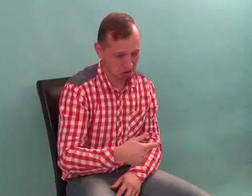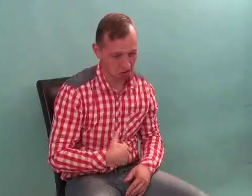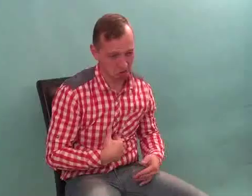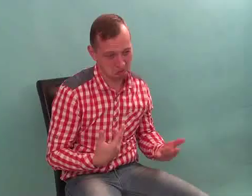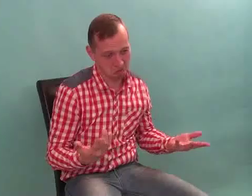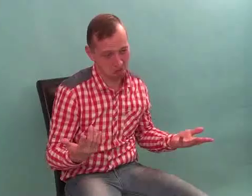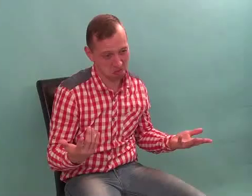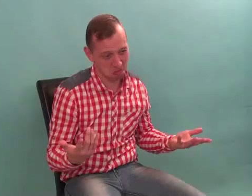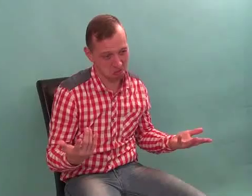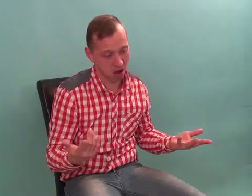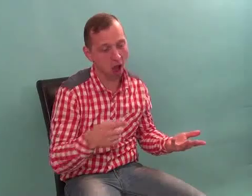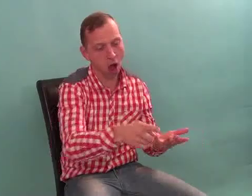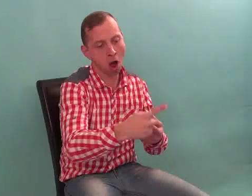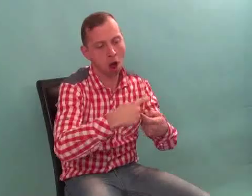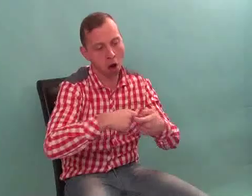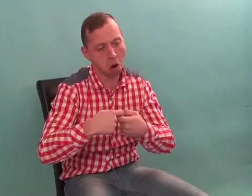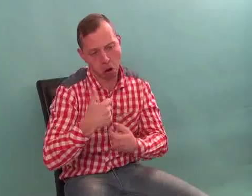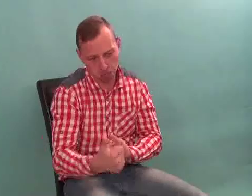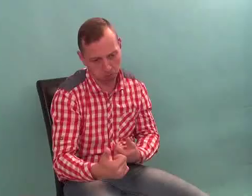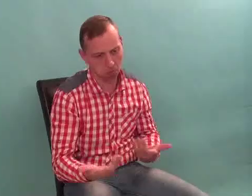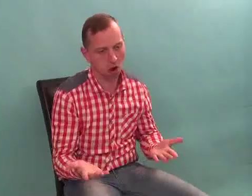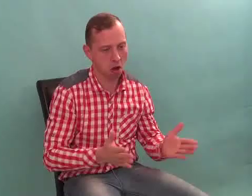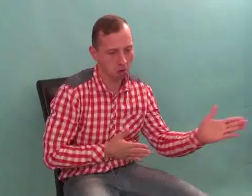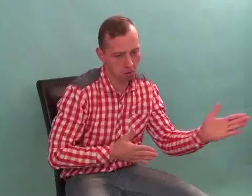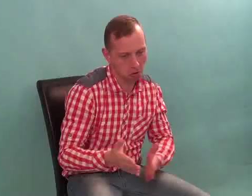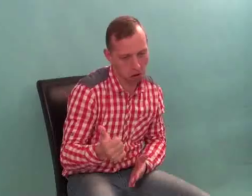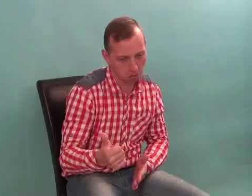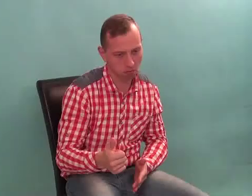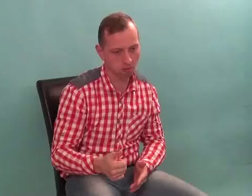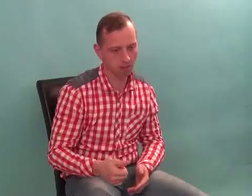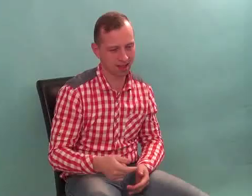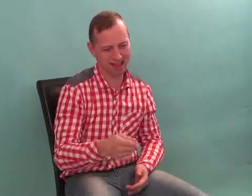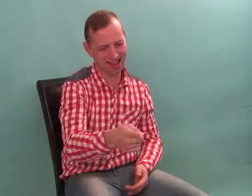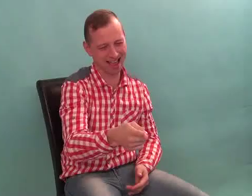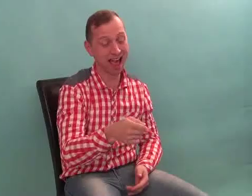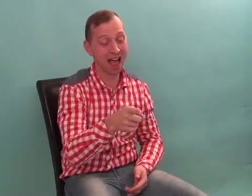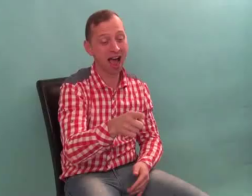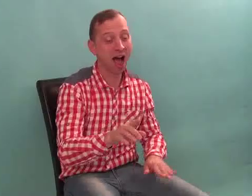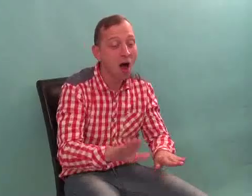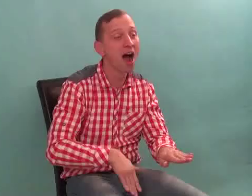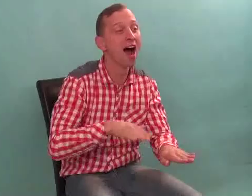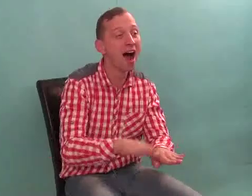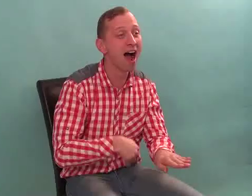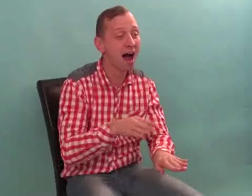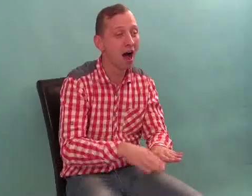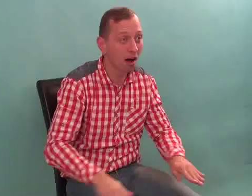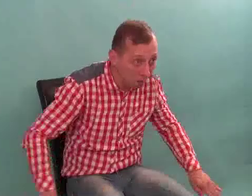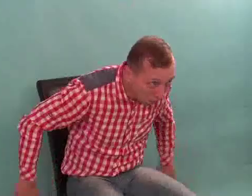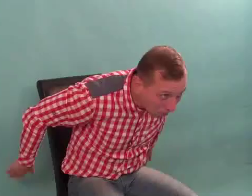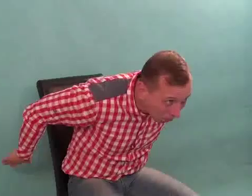Przyczepa ok, łyżwy ok, ale hulajnoga? Nie da się przewrócić do przodu.